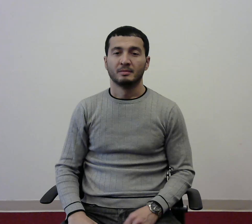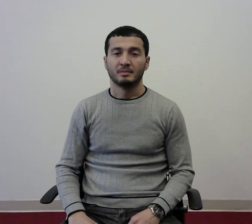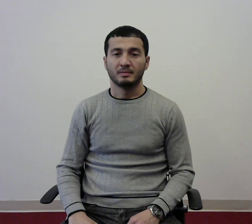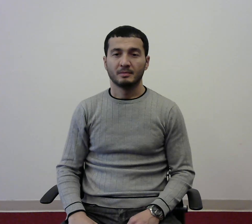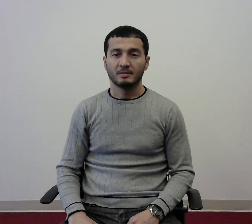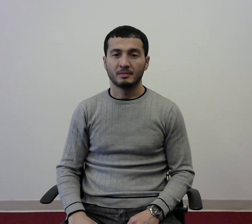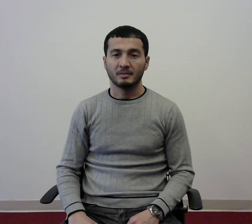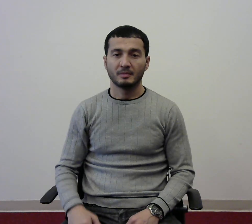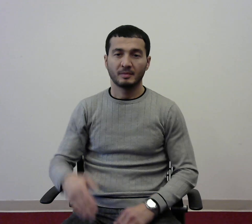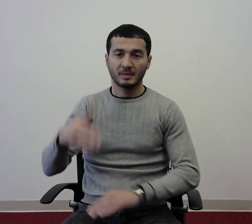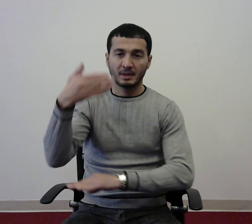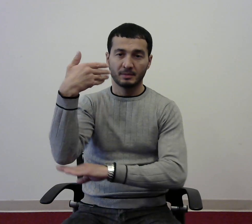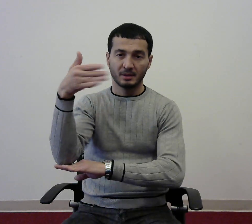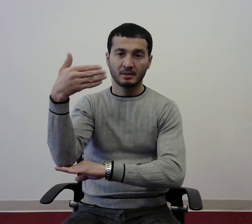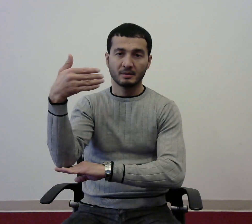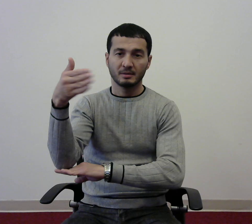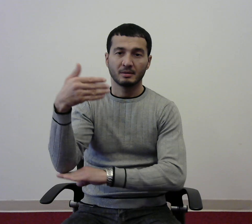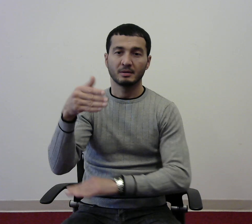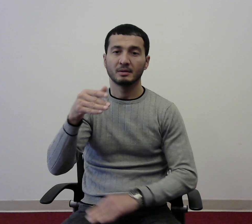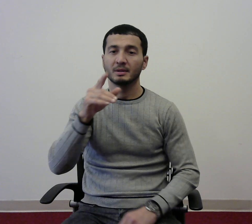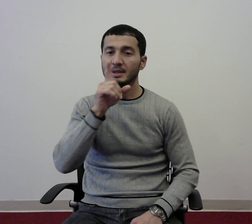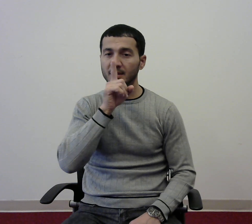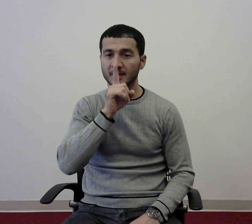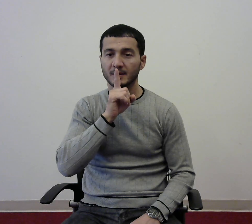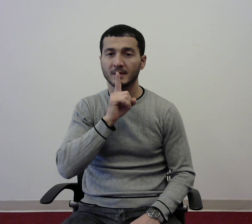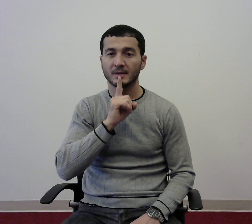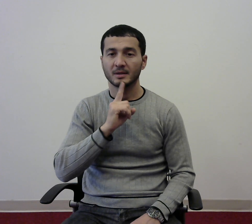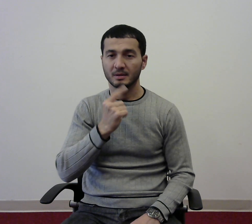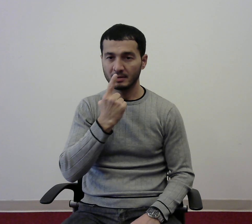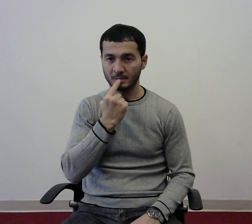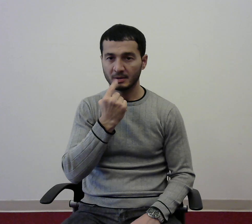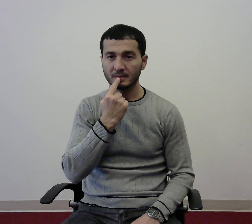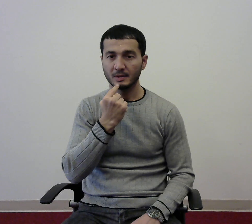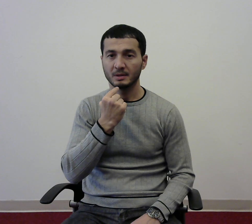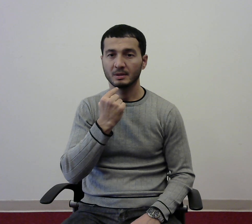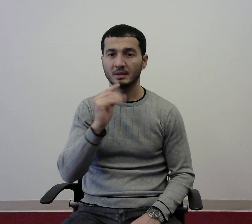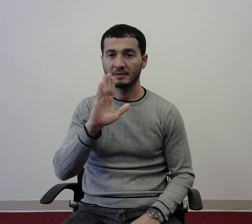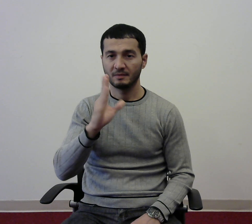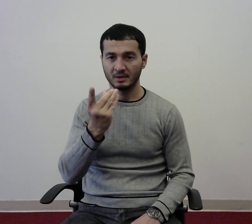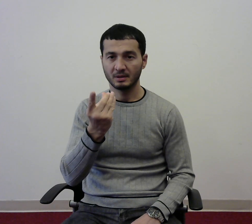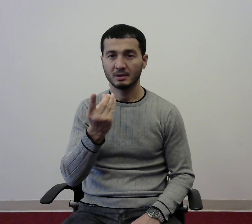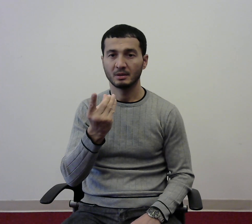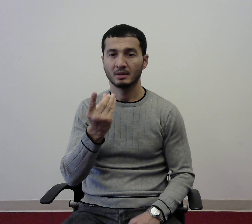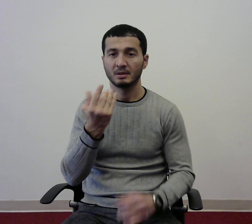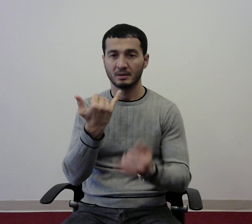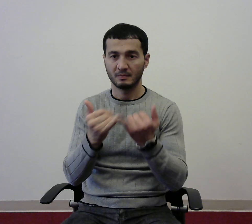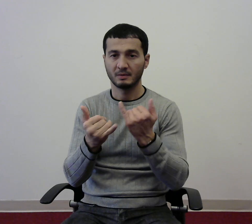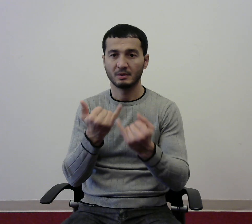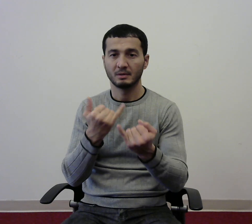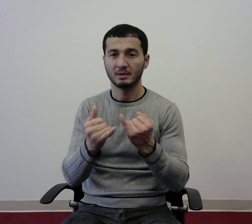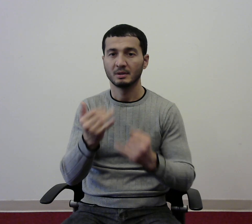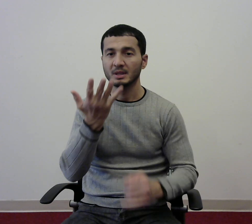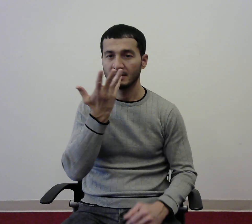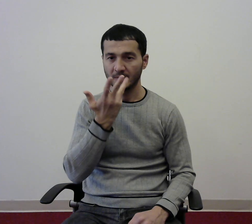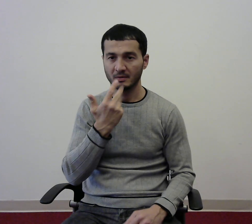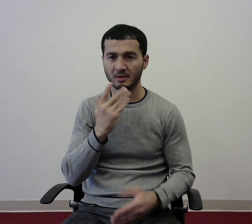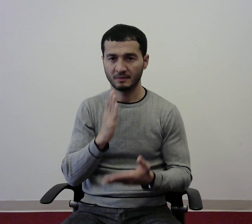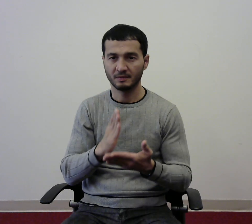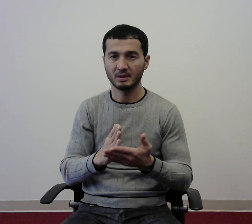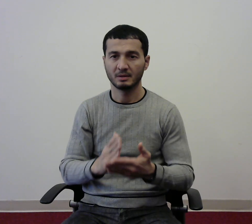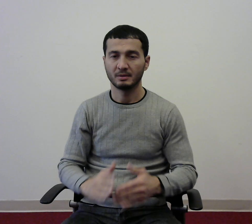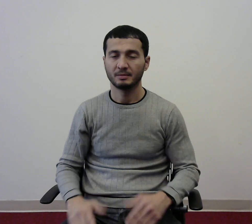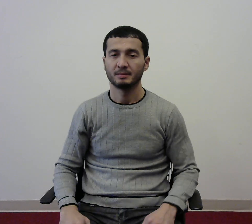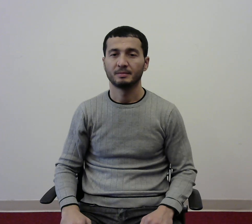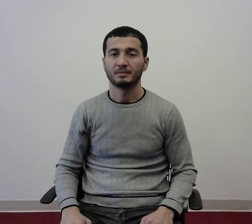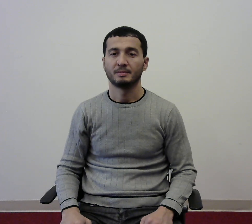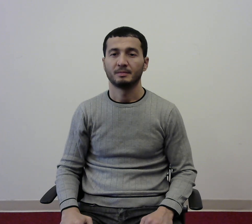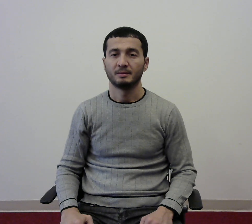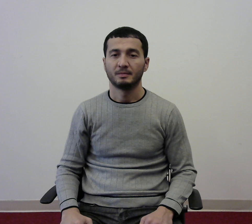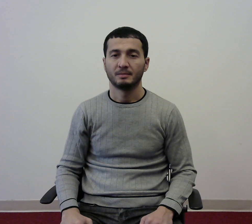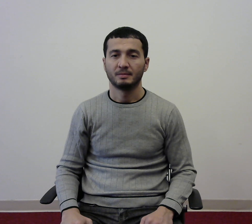Bayrağımızda mavi, qırmızı və yaşıl rənglər var